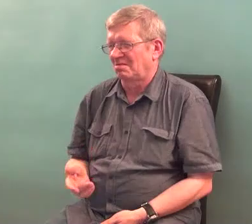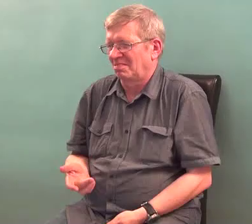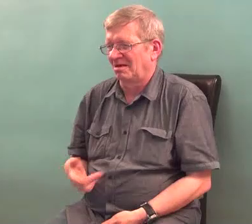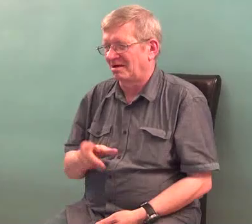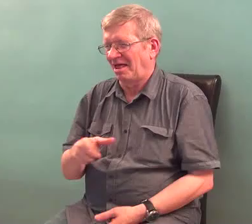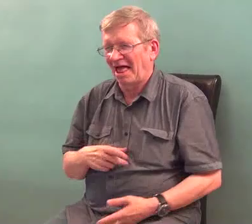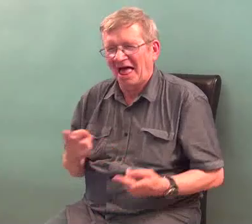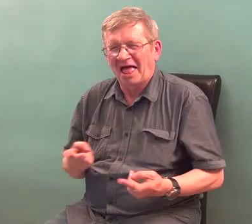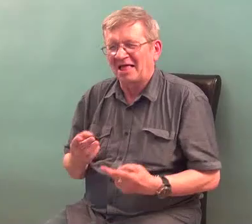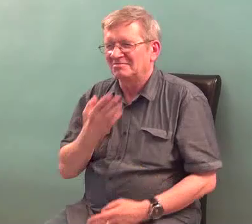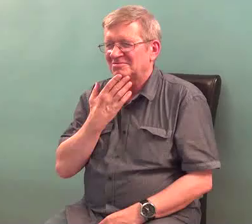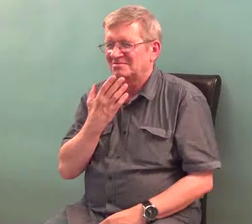Nie chce mi się szukać z tobą.